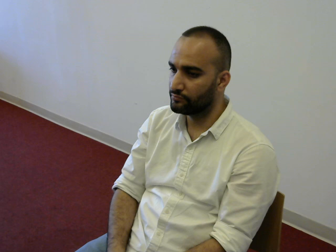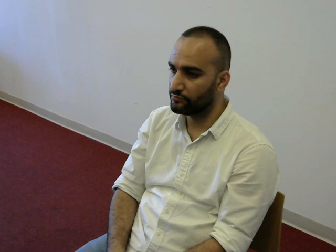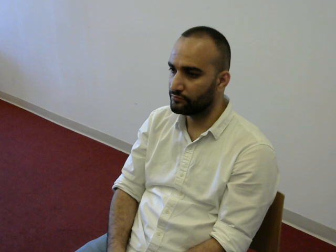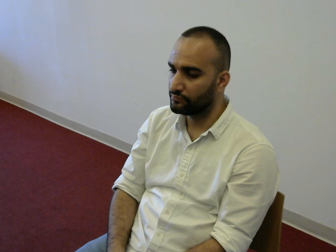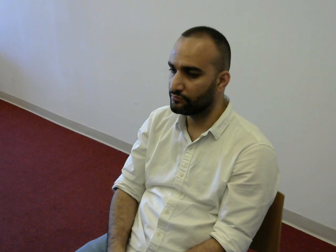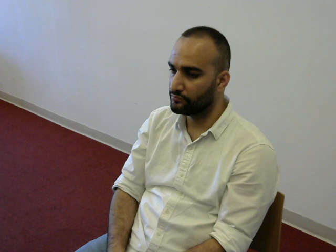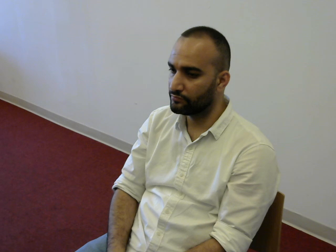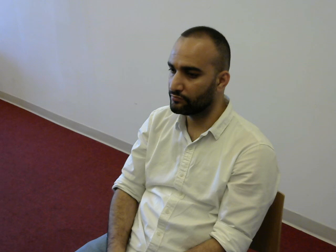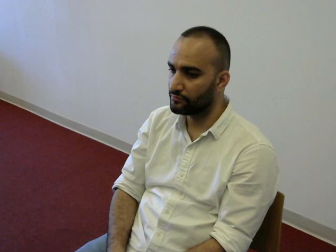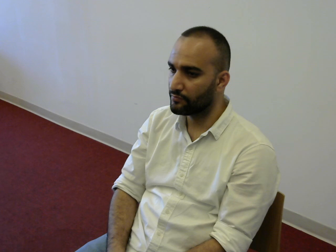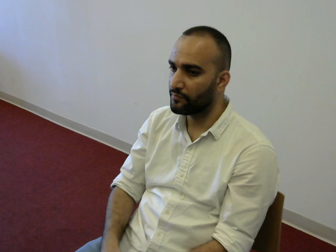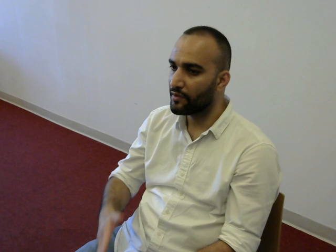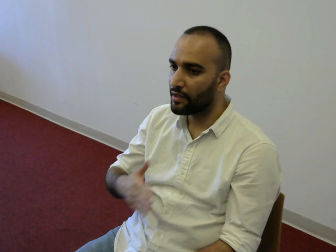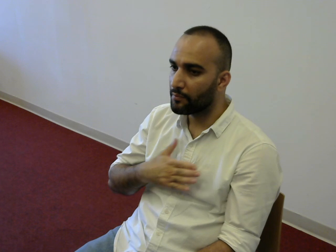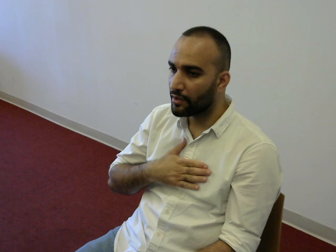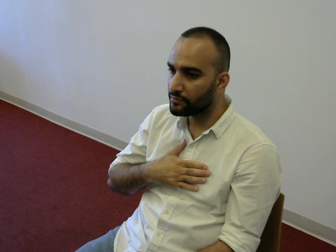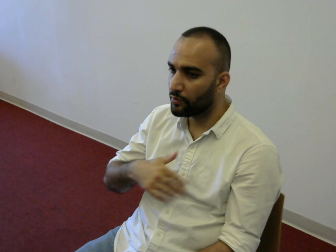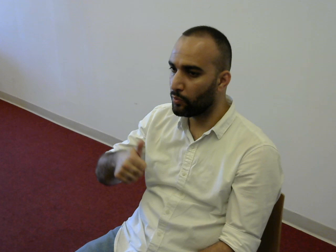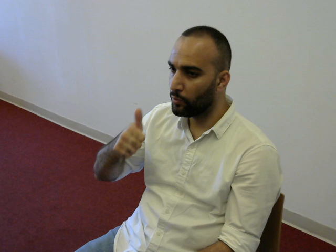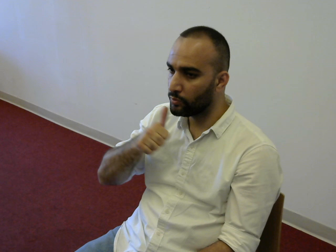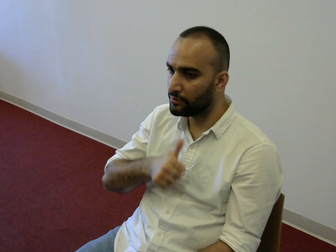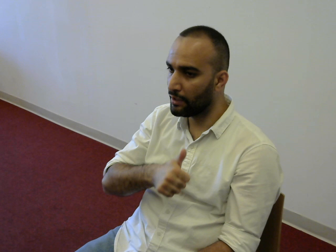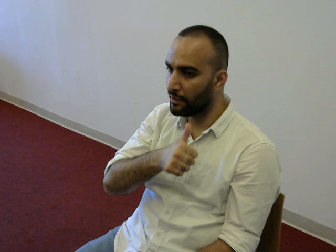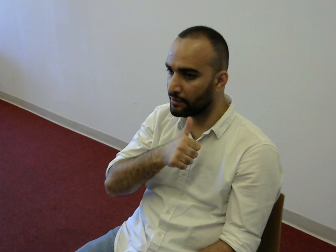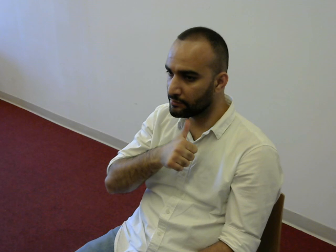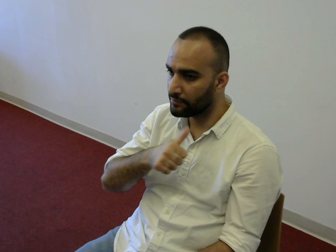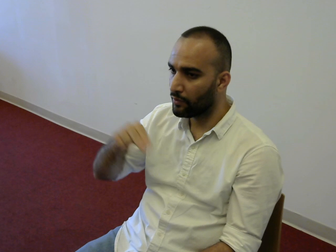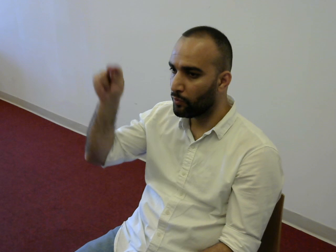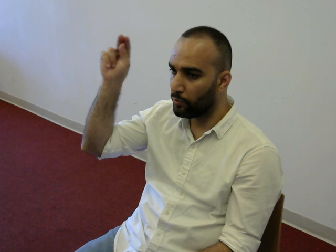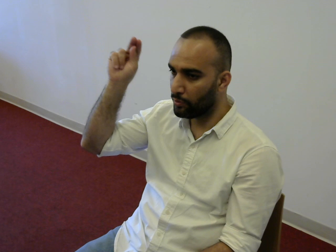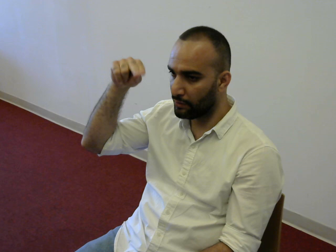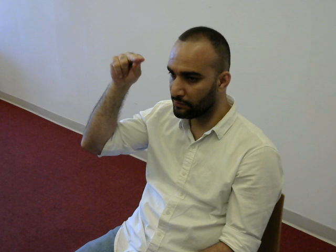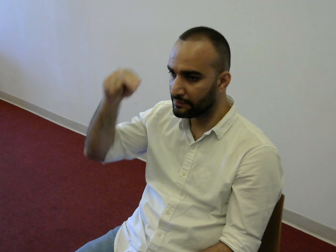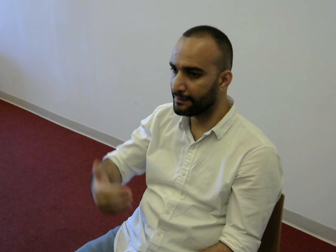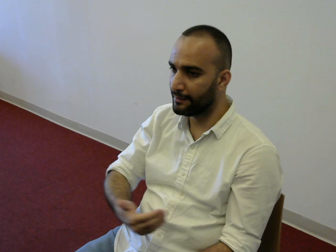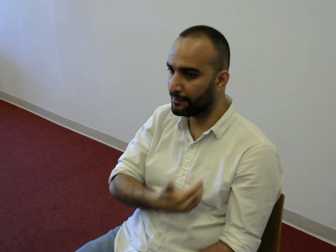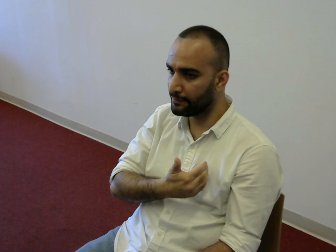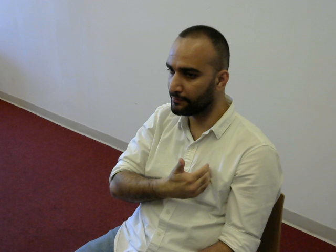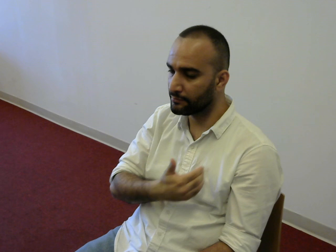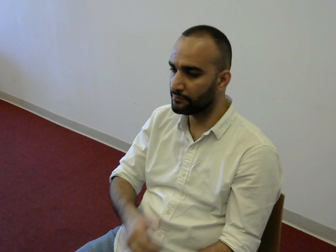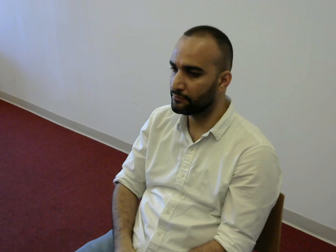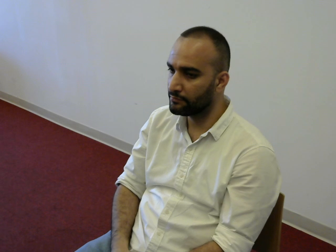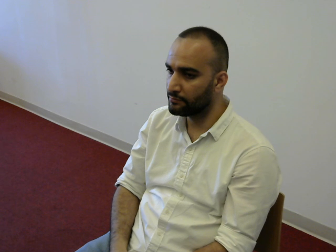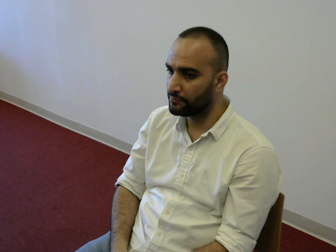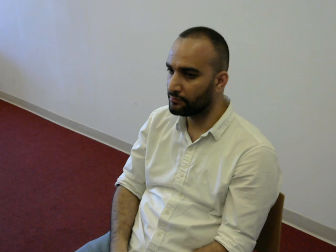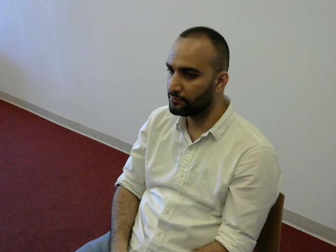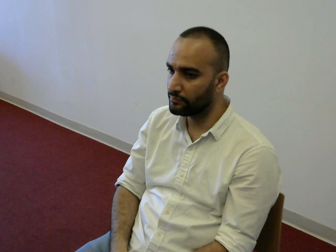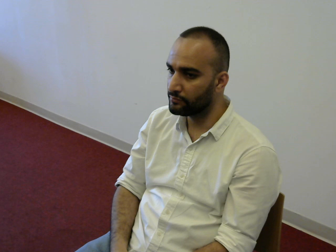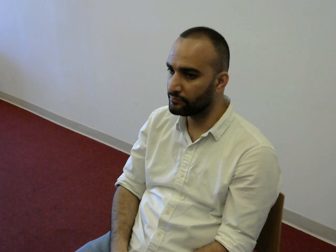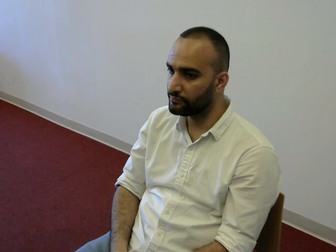Mən kodlaşdırma öyrənmək istəyirəm